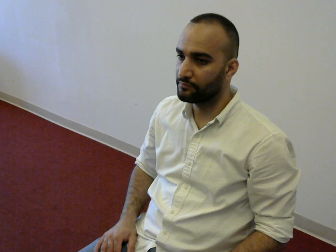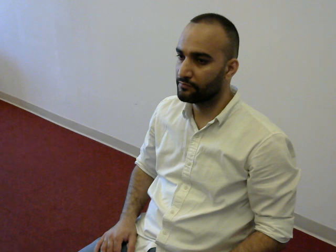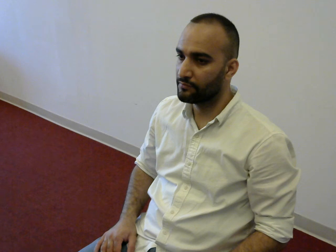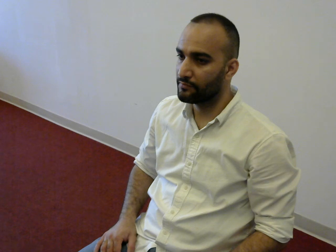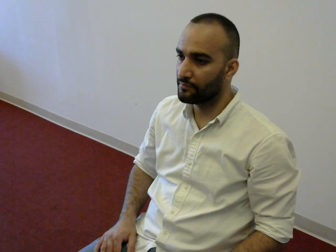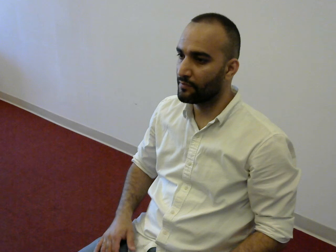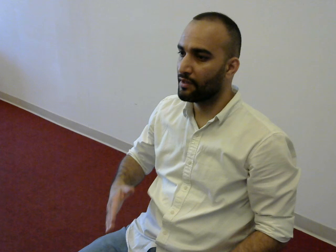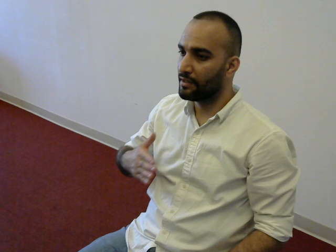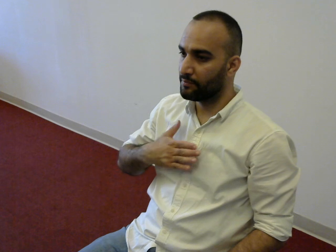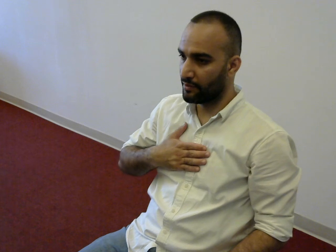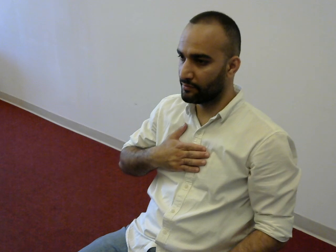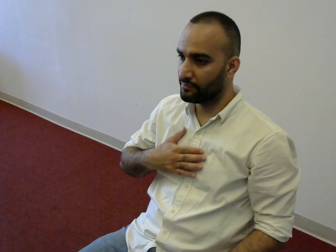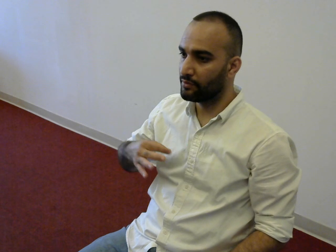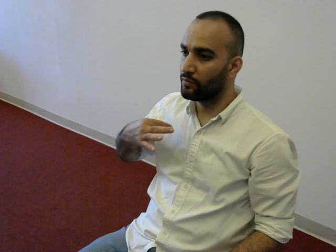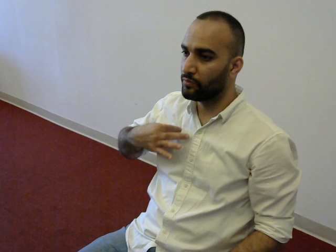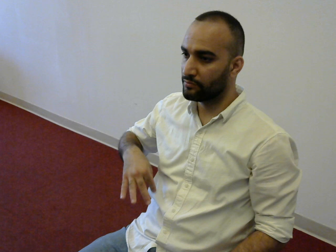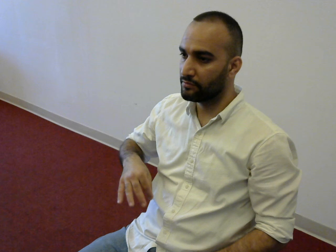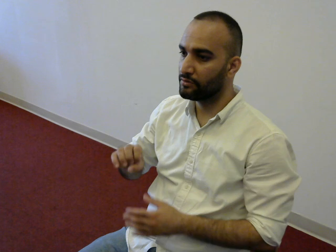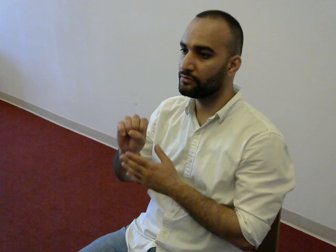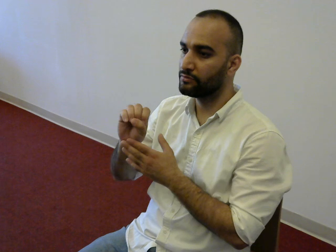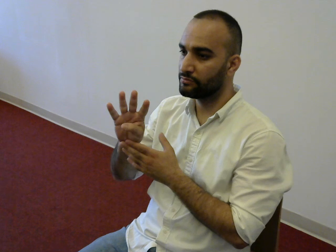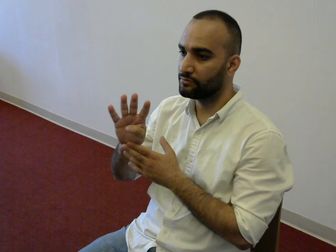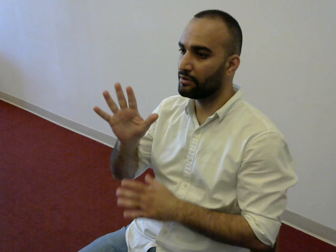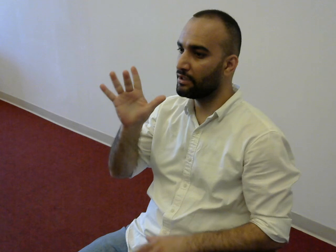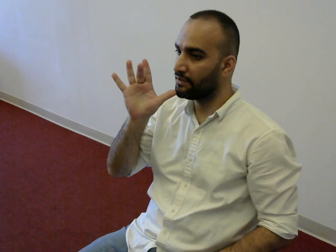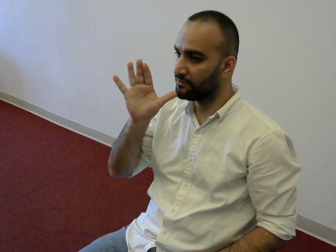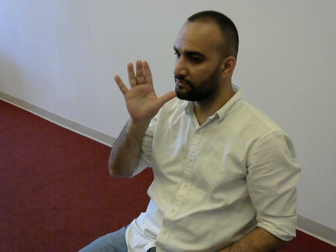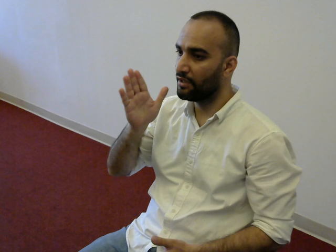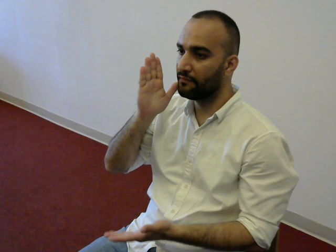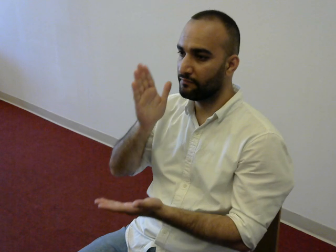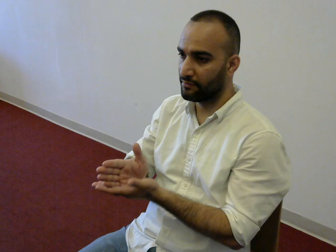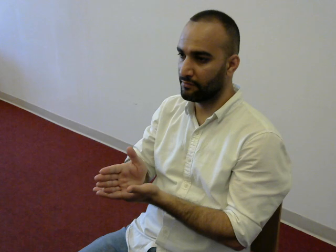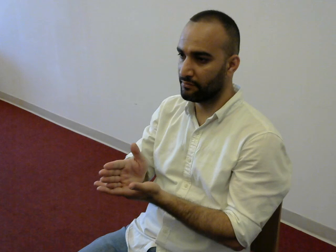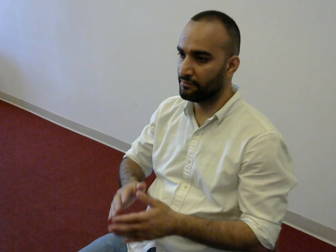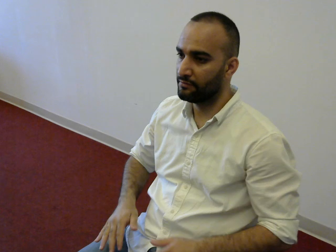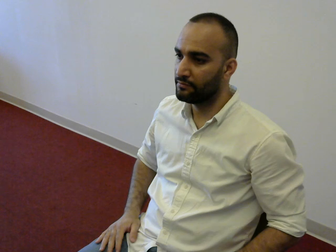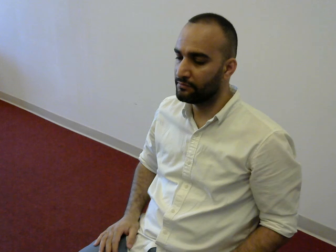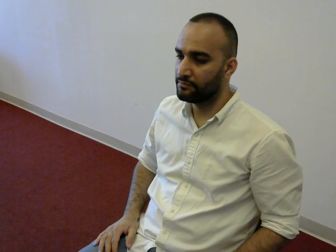Mənim oğlumun 14 yaşı var